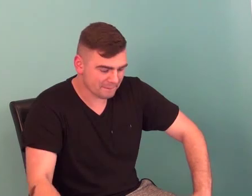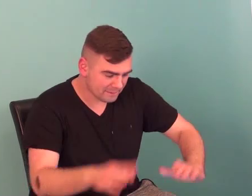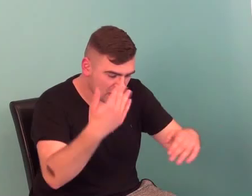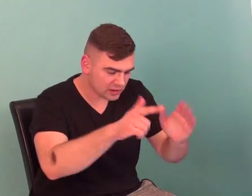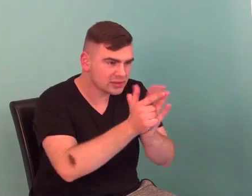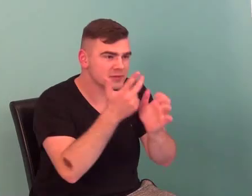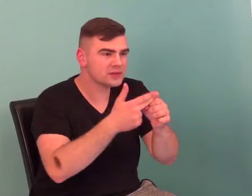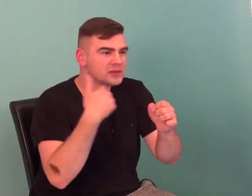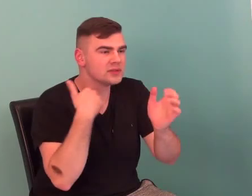Kończę o siedemnastej trzydzieści.